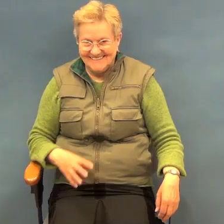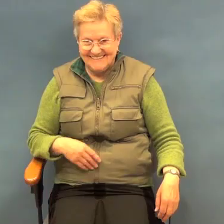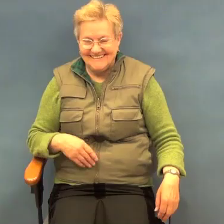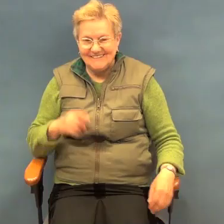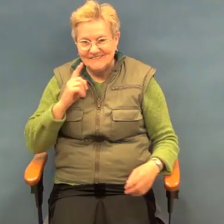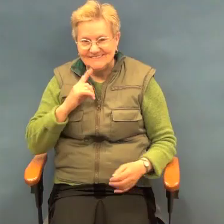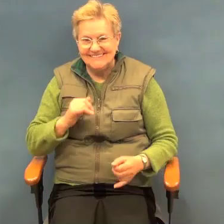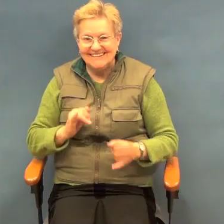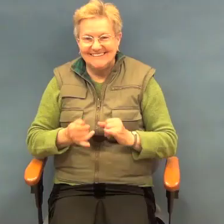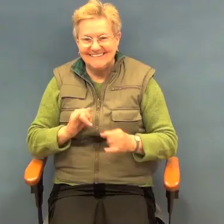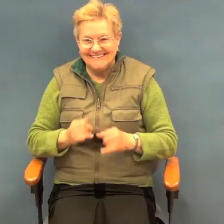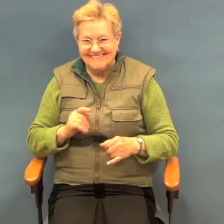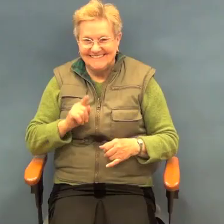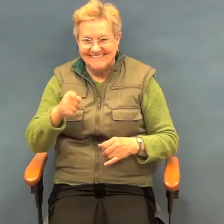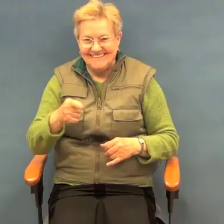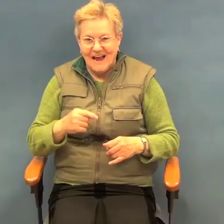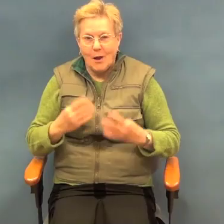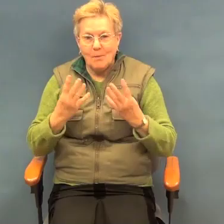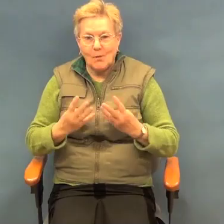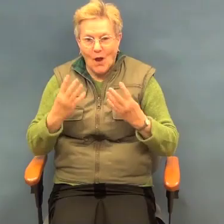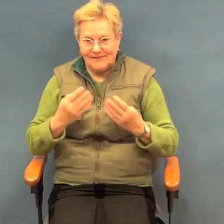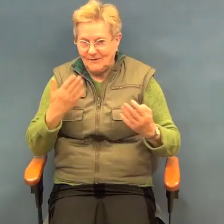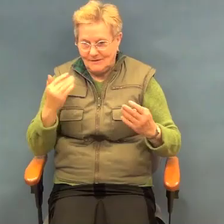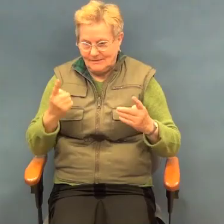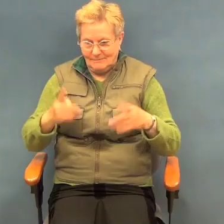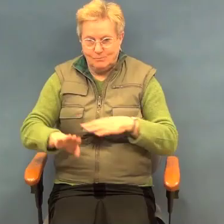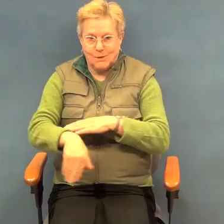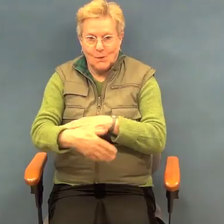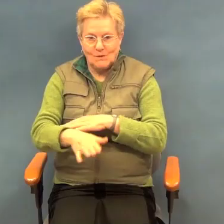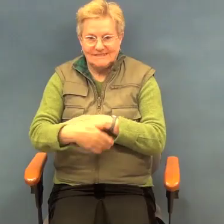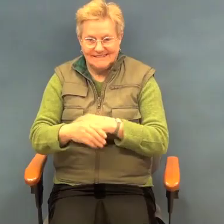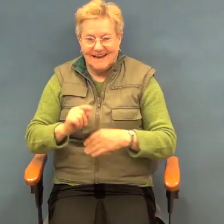Mężczyzna, który jechał rowerem zauważył, że nie ma fragmentu płotu.